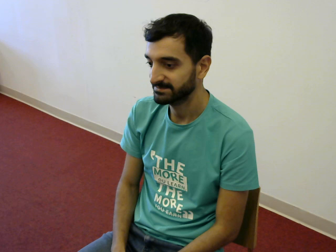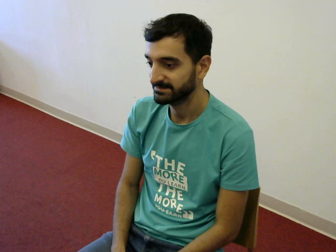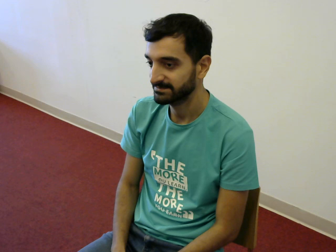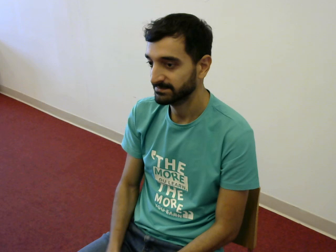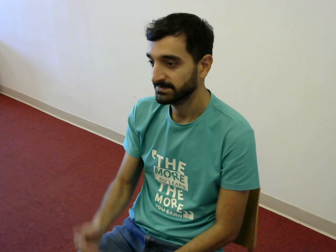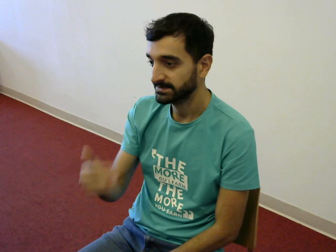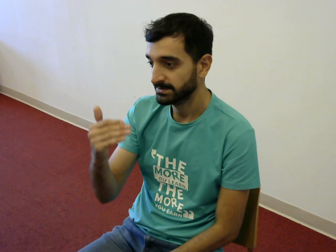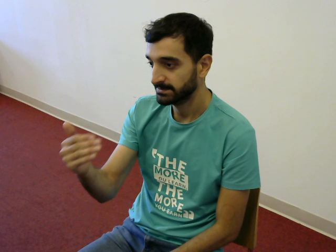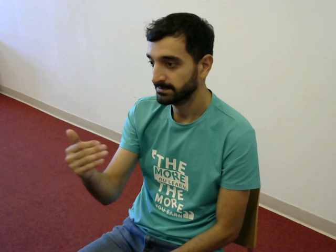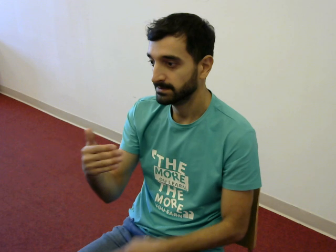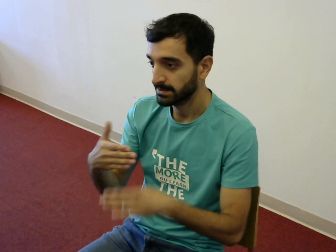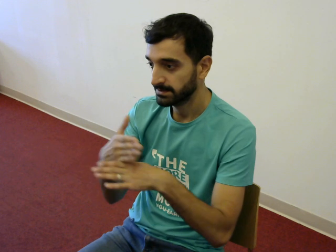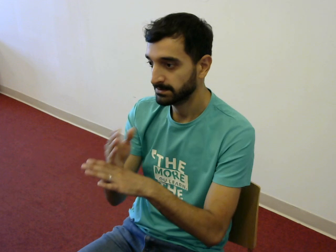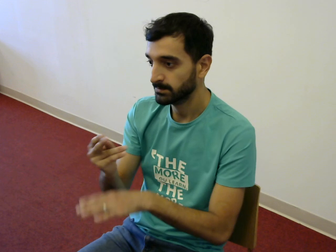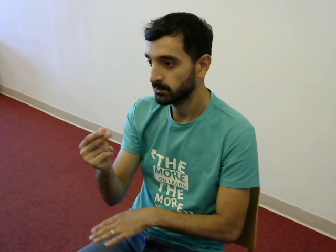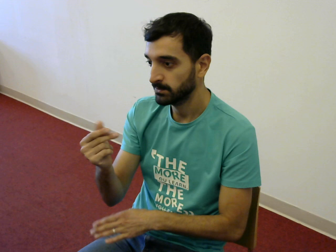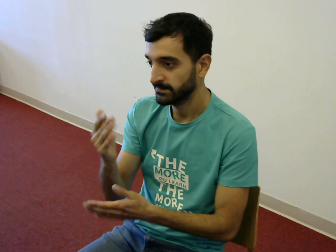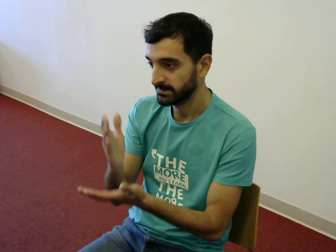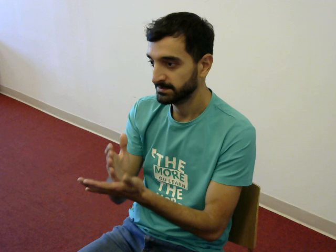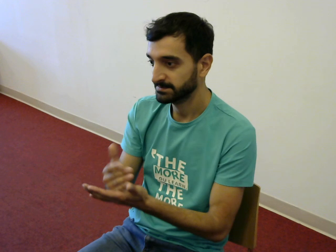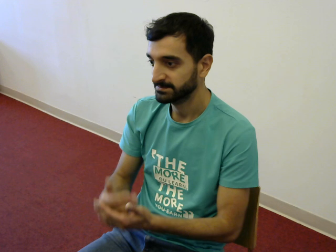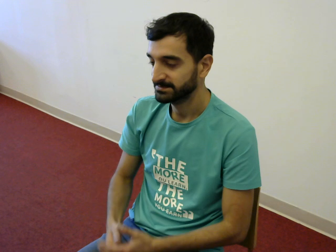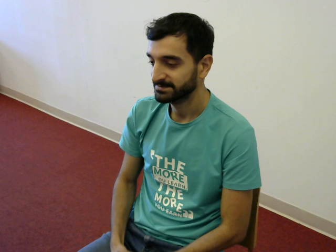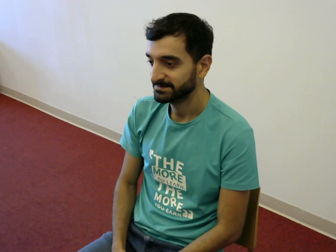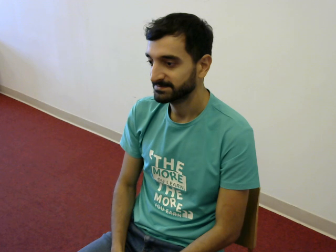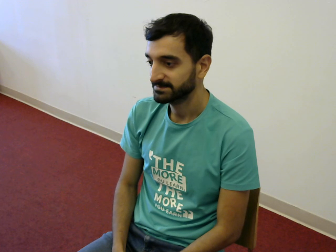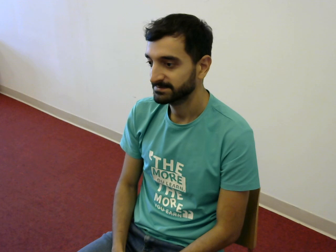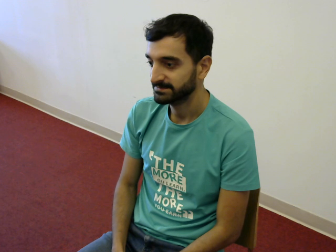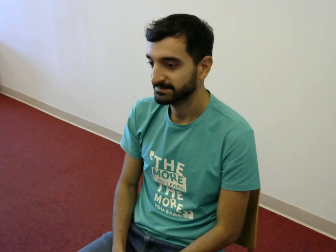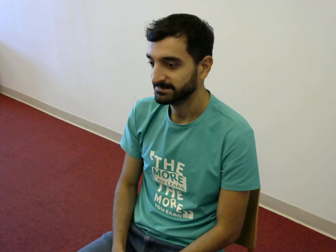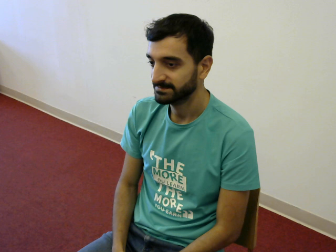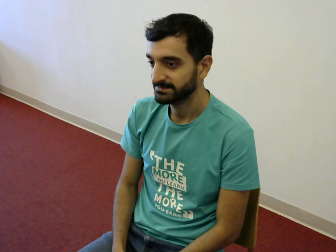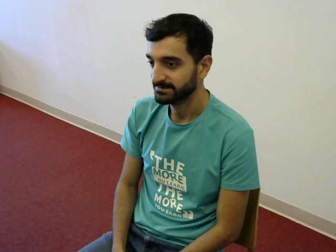Sizdə xırda pul varmı?